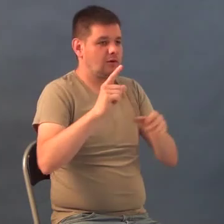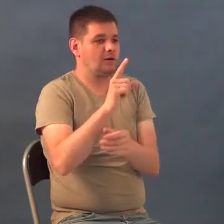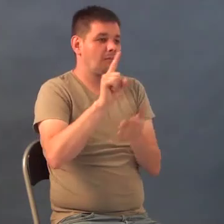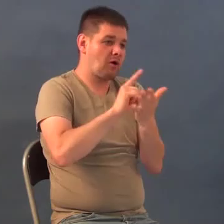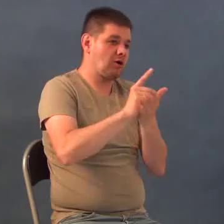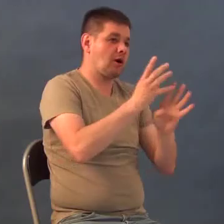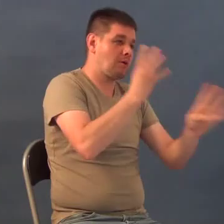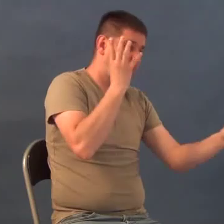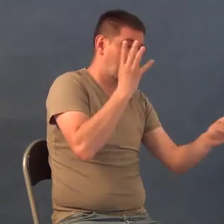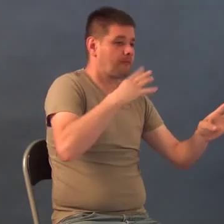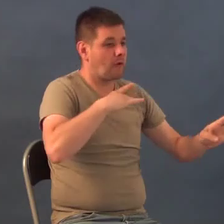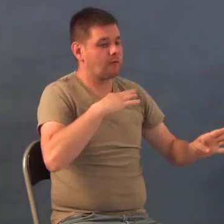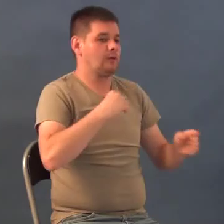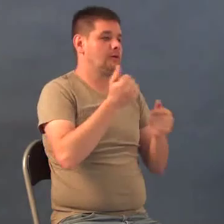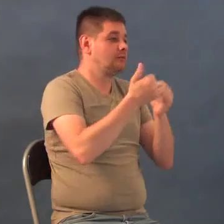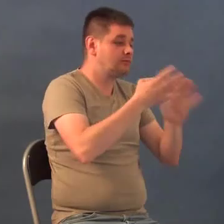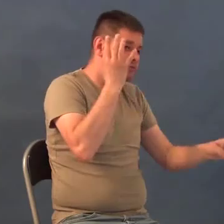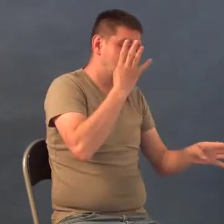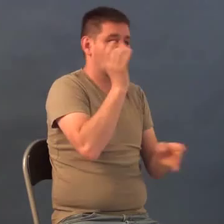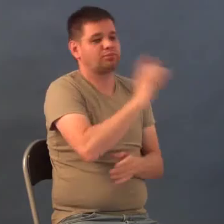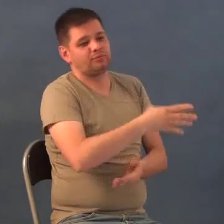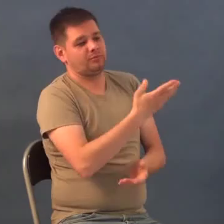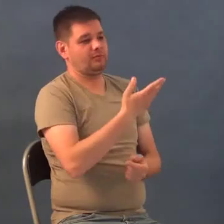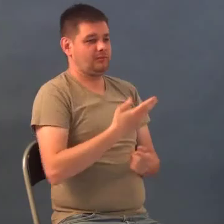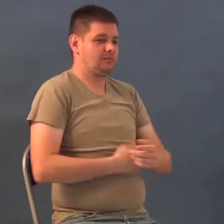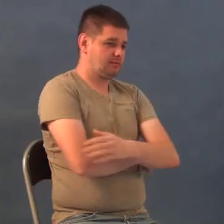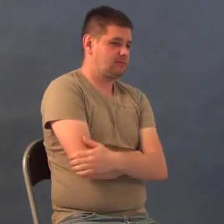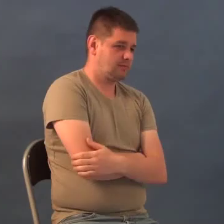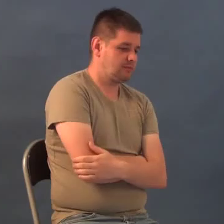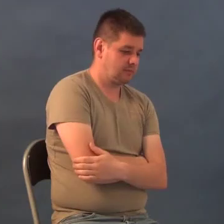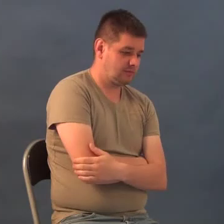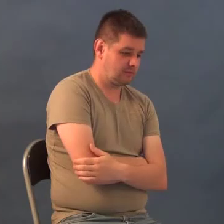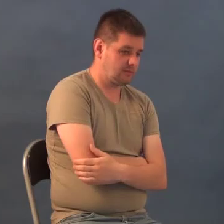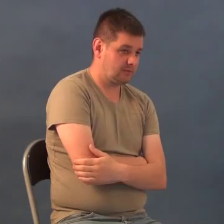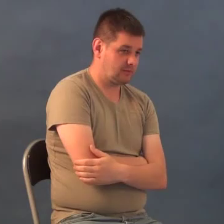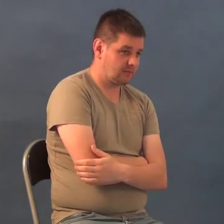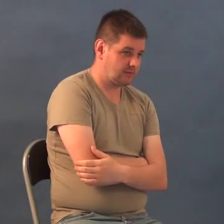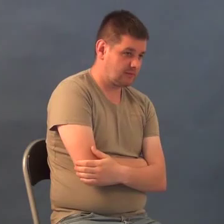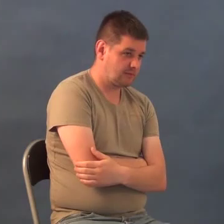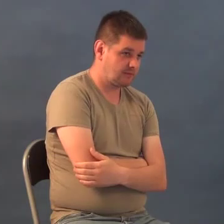Od dziesiątej do szóstej, a potem mam zajęcia z niemieckiego języka migowego.